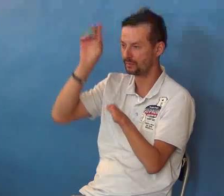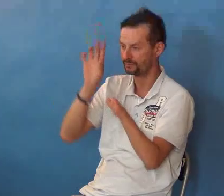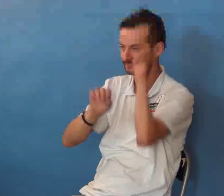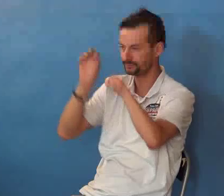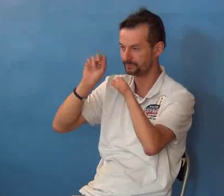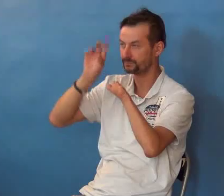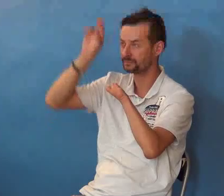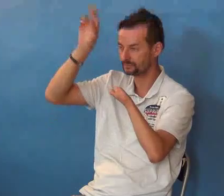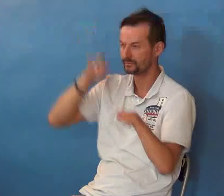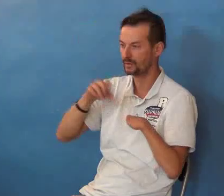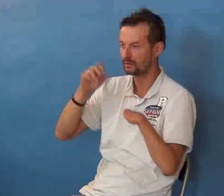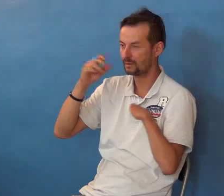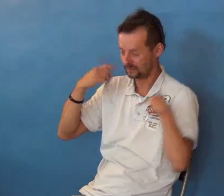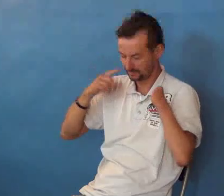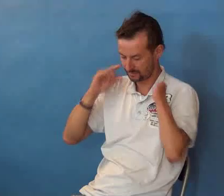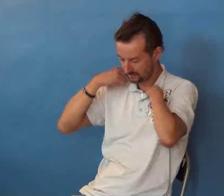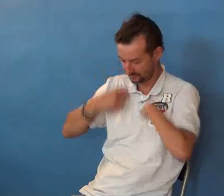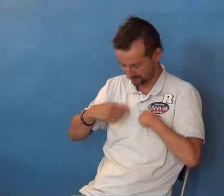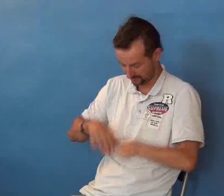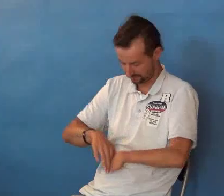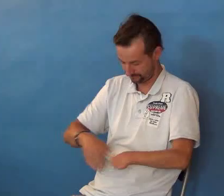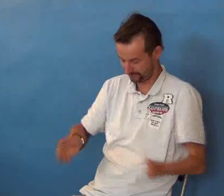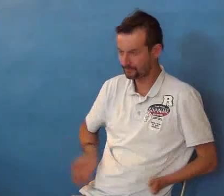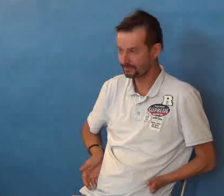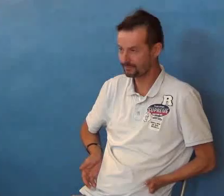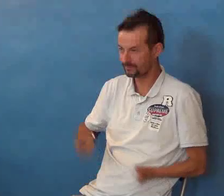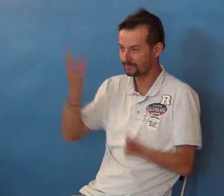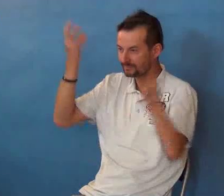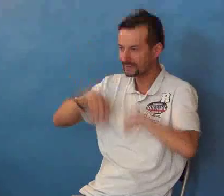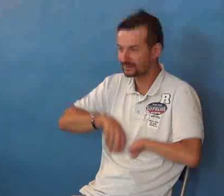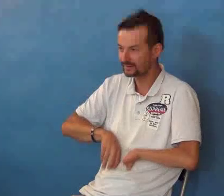Ma na sobie fartuch z przednią kieszenią, do której wkłada gruszki.